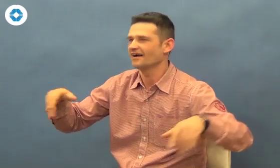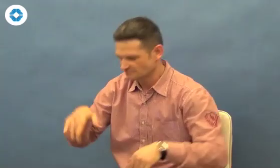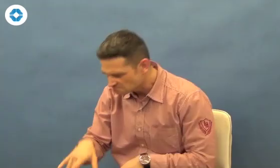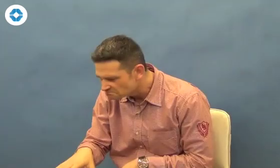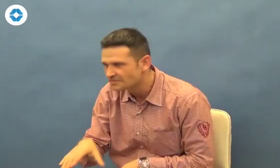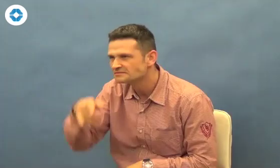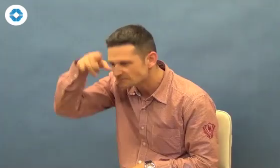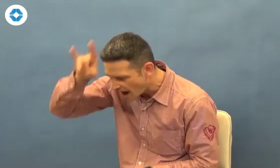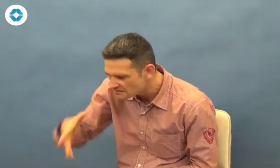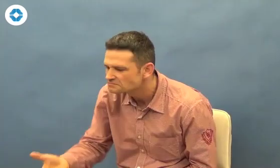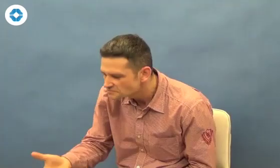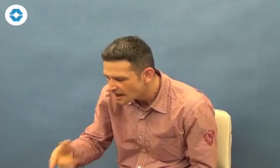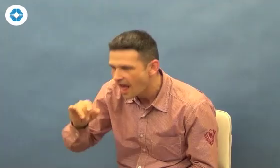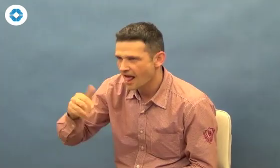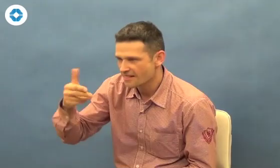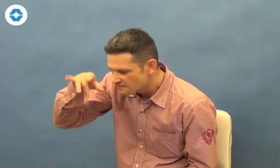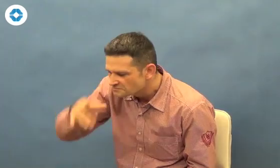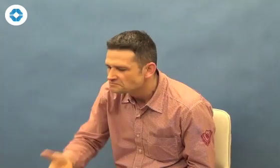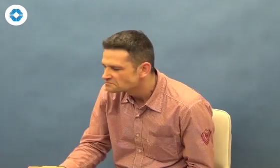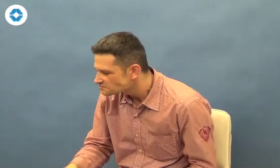Jeleń patrzy na nich z góry.